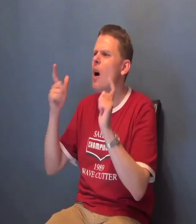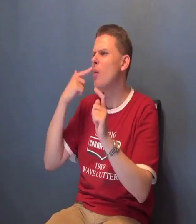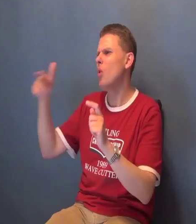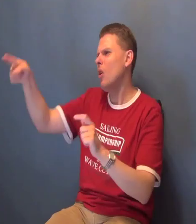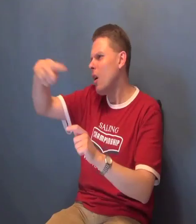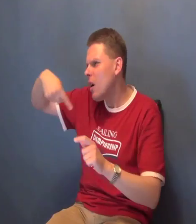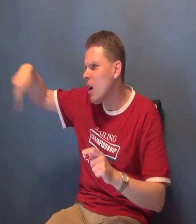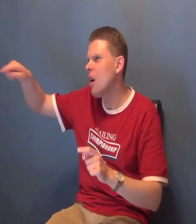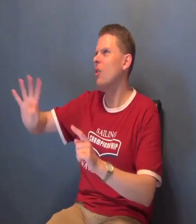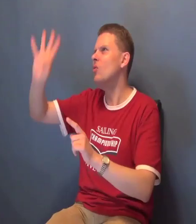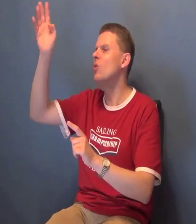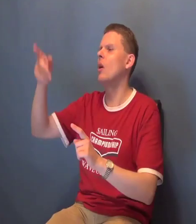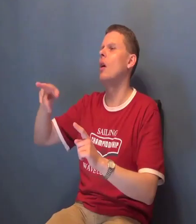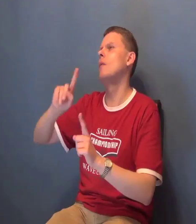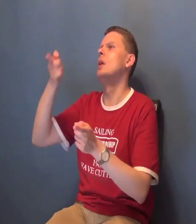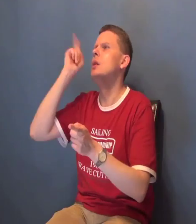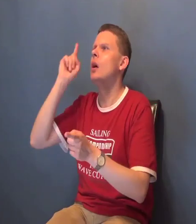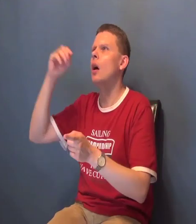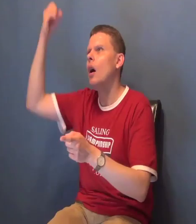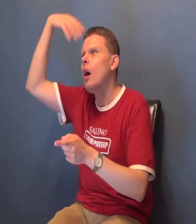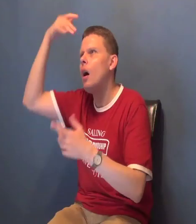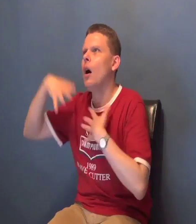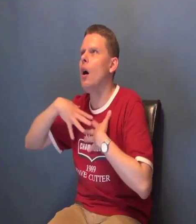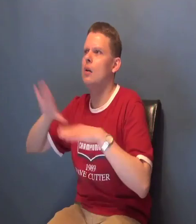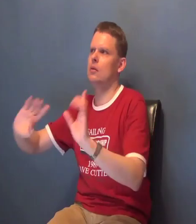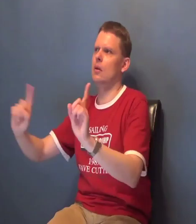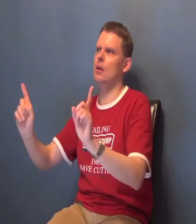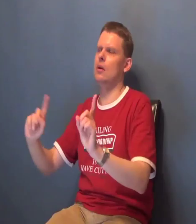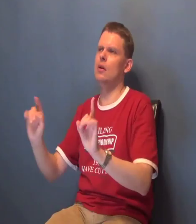Widać fontannę i właśnie tam jest zakaz kąpieli, nie wolno.